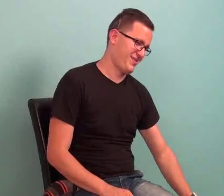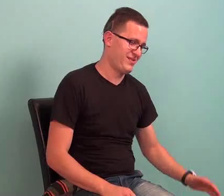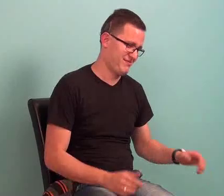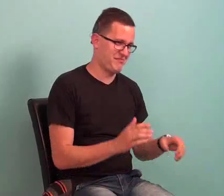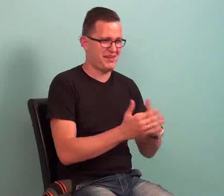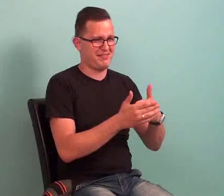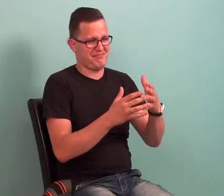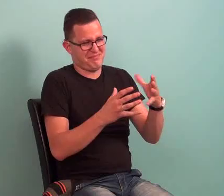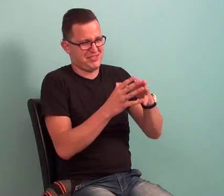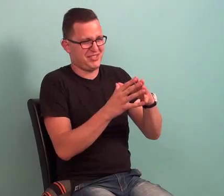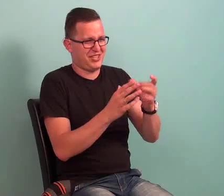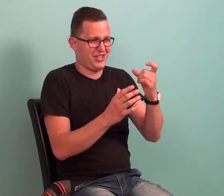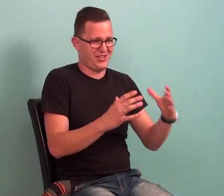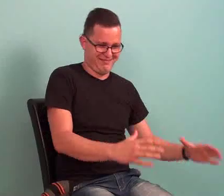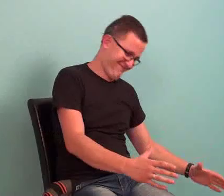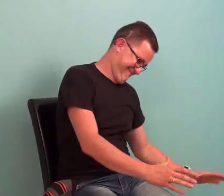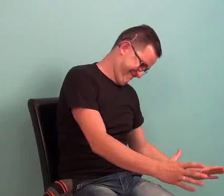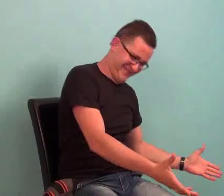Około dziesięciokilowy, taki średni.